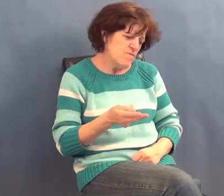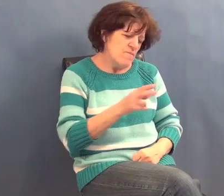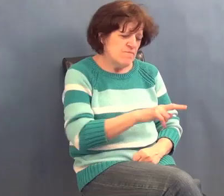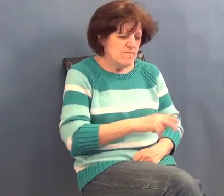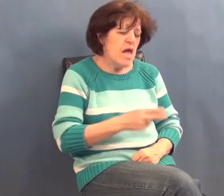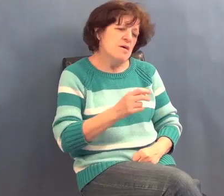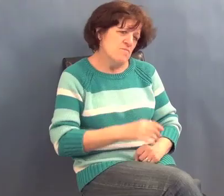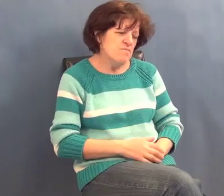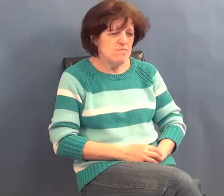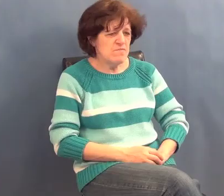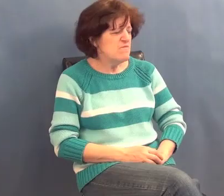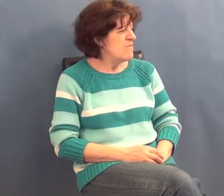Może drugie.